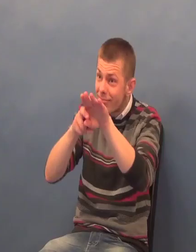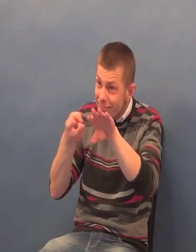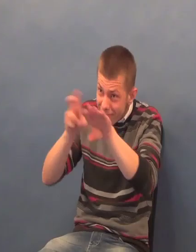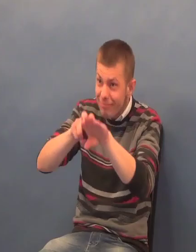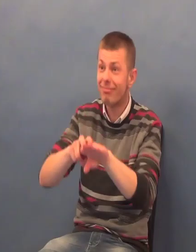Wsiadasz do samochodu?